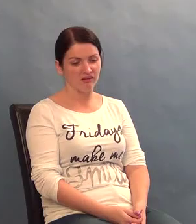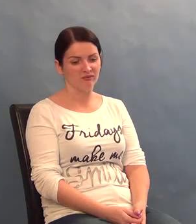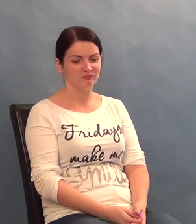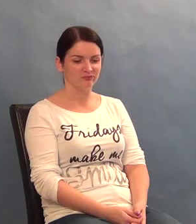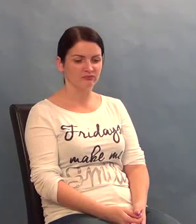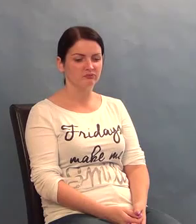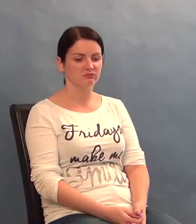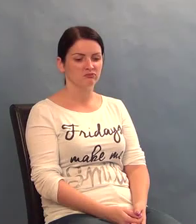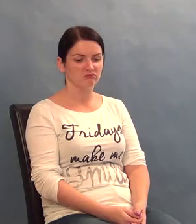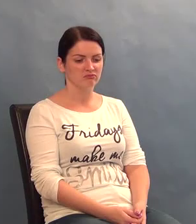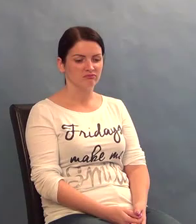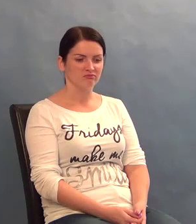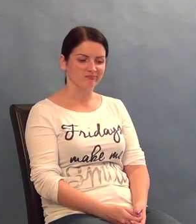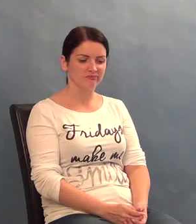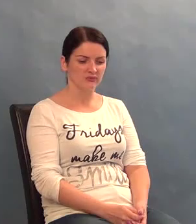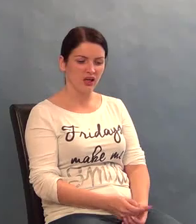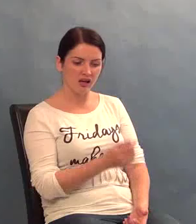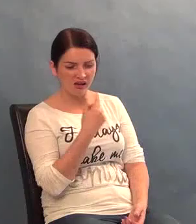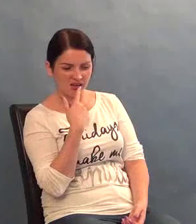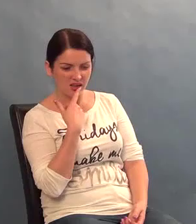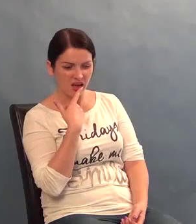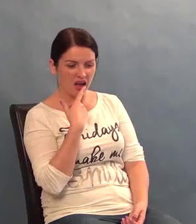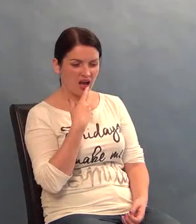Mogę po godzinie szóstej wieczorem.